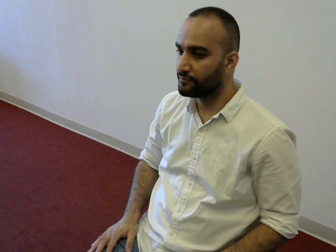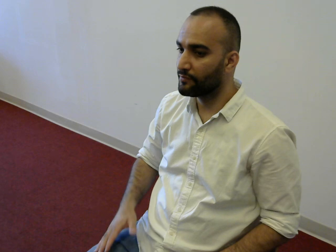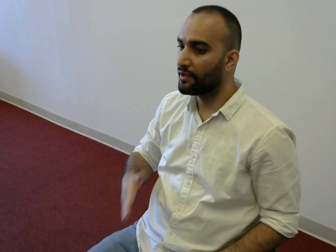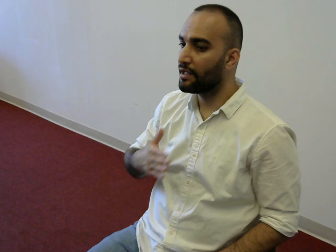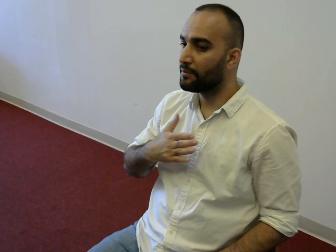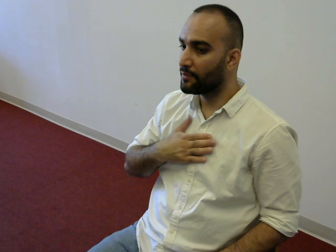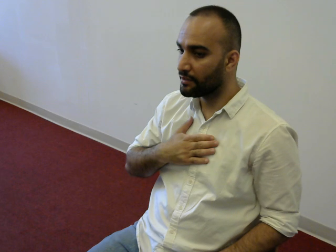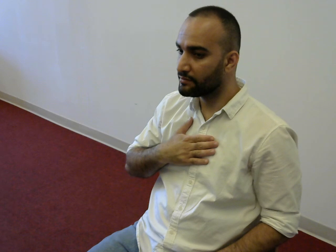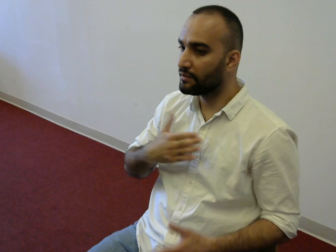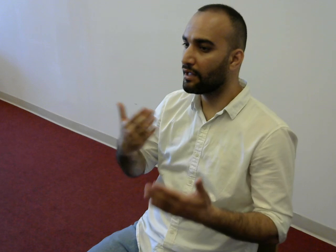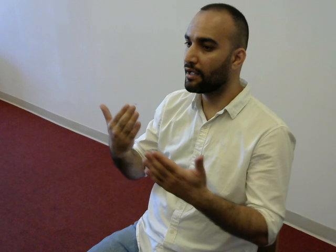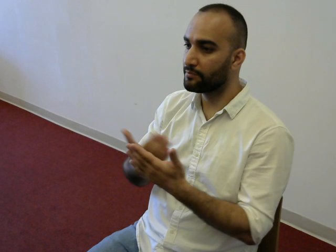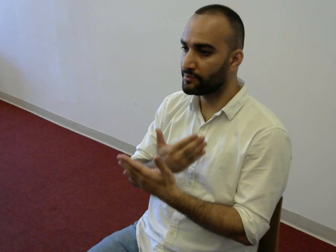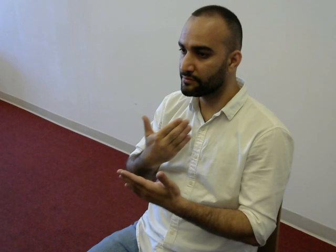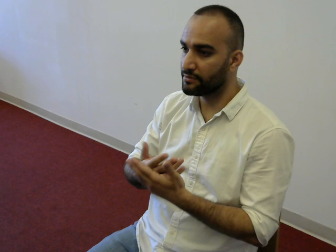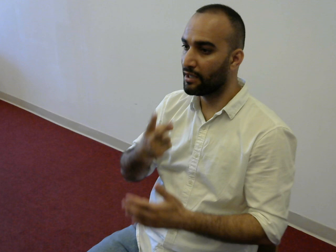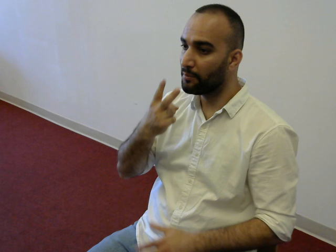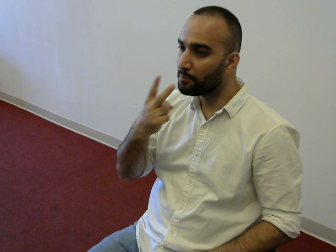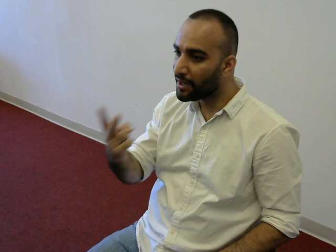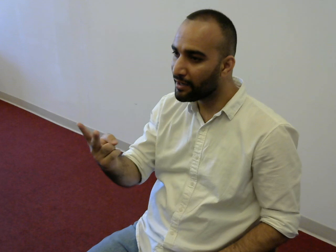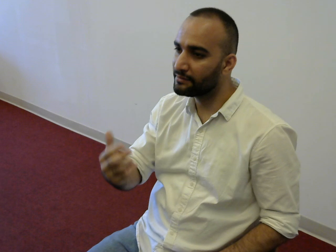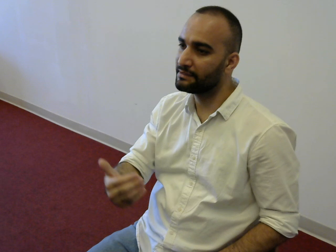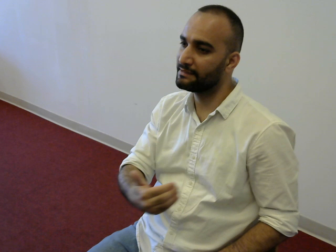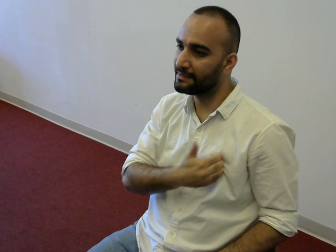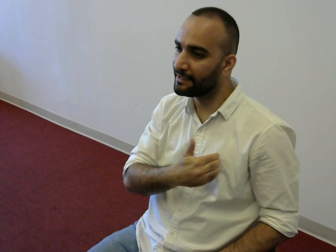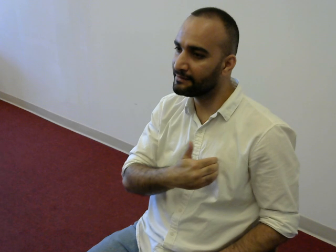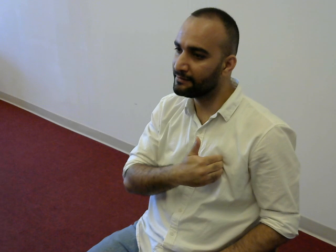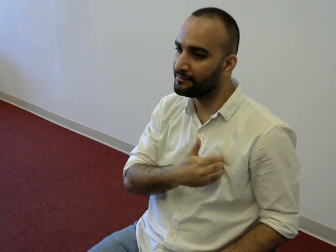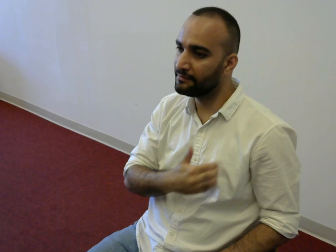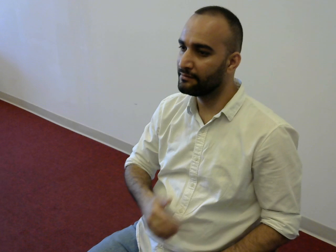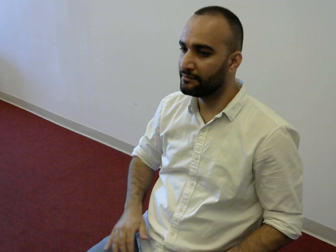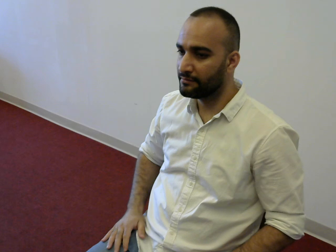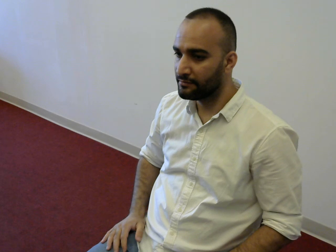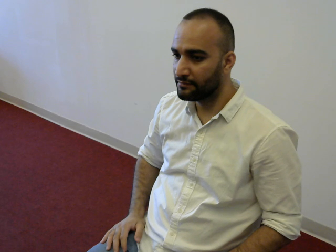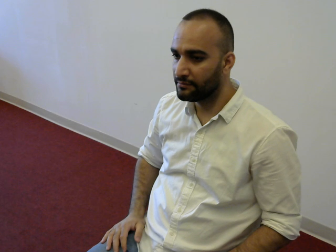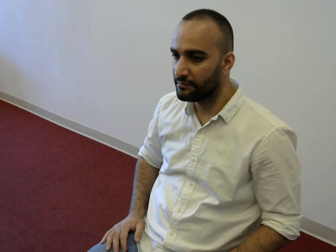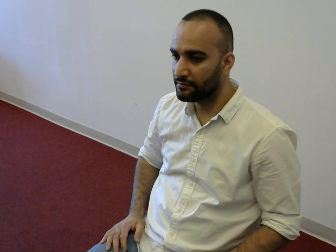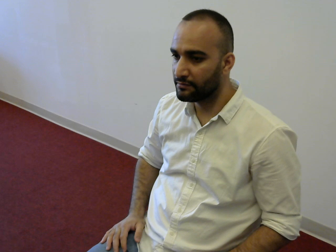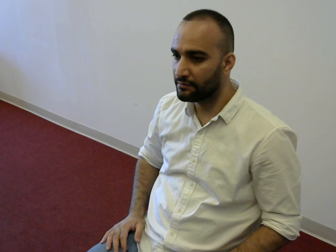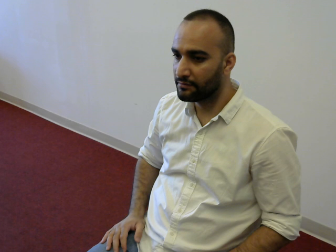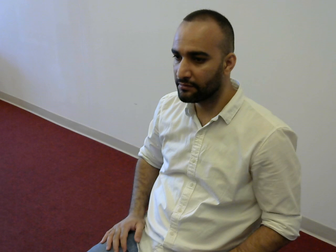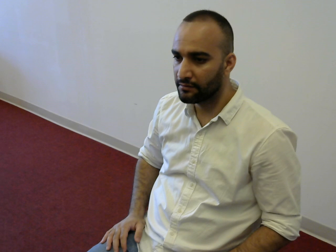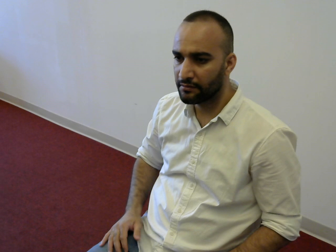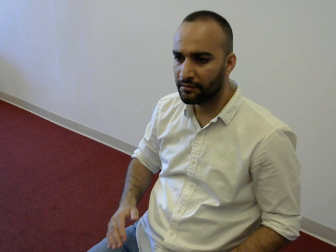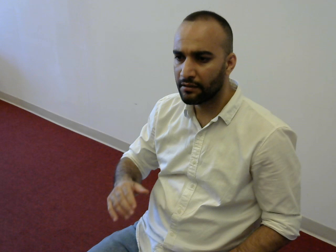Mən xəbərlərə baxmaq istəyirəm